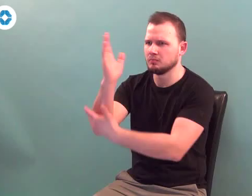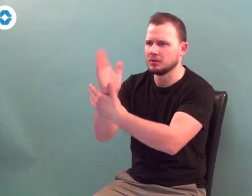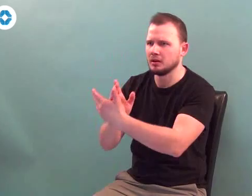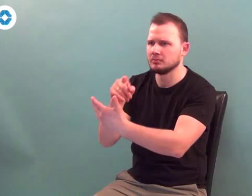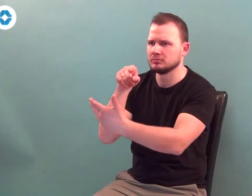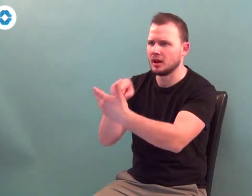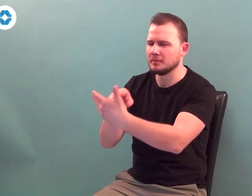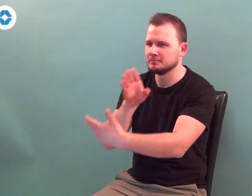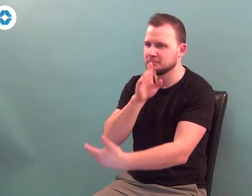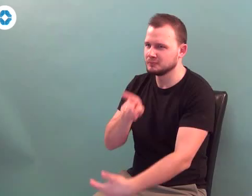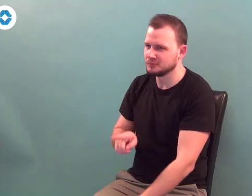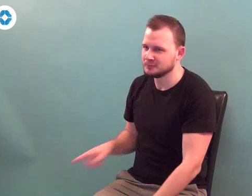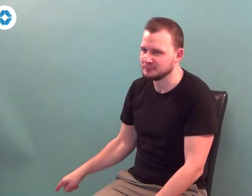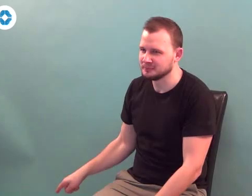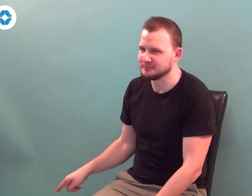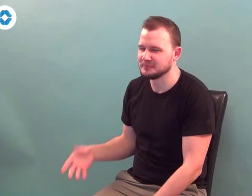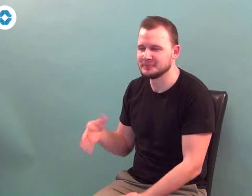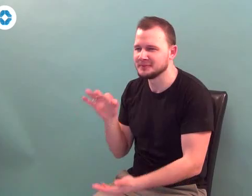Domyśla się, że chyba zrobił to ten mały chłopiec. Nie jest pewny.